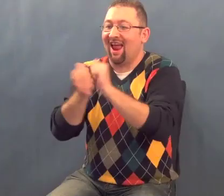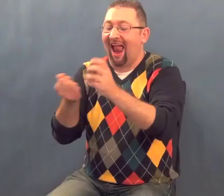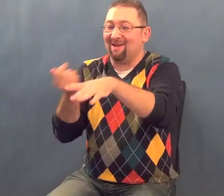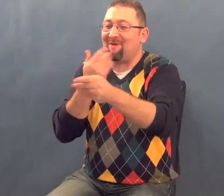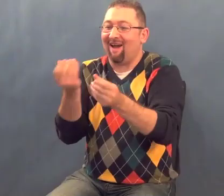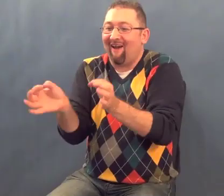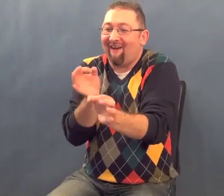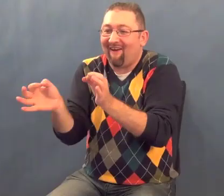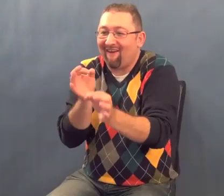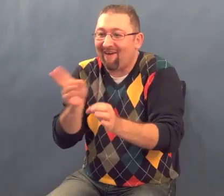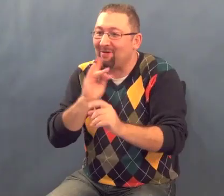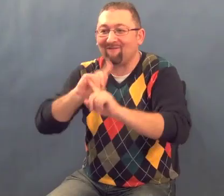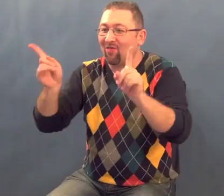Albo nie ma kasy i oszczędzają wodę.